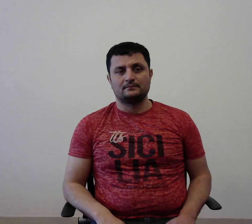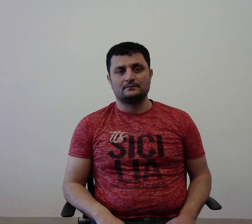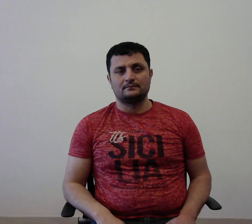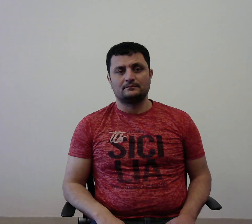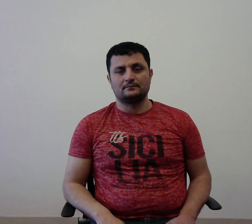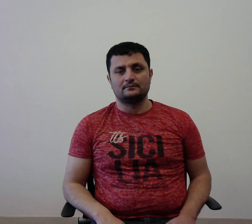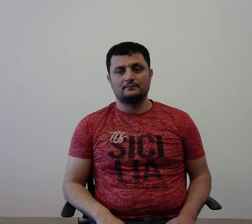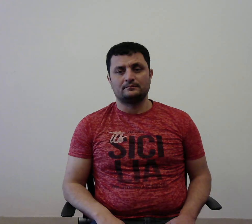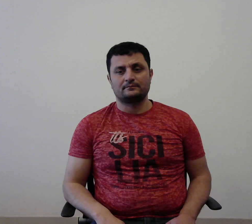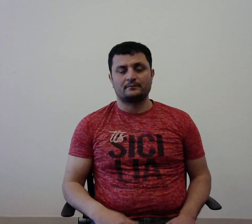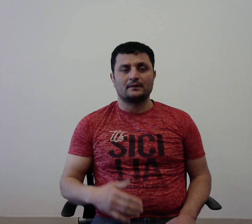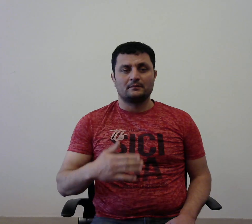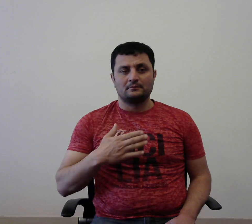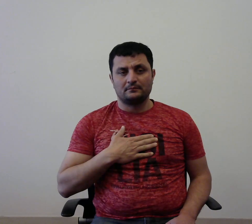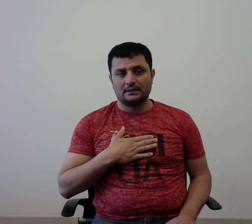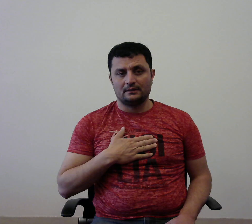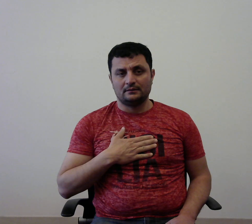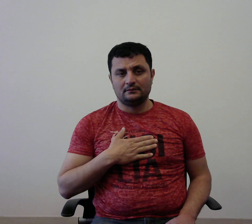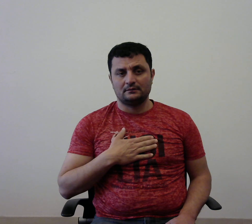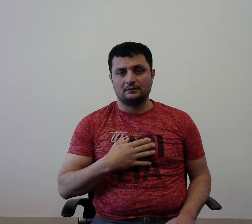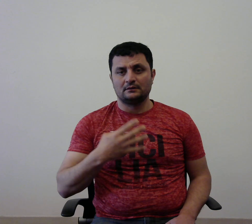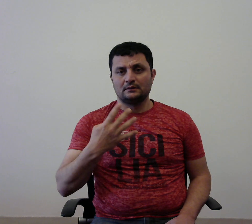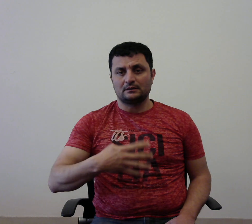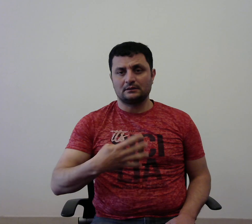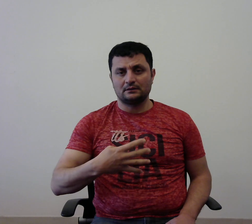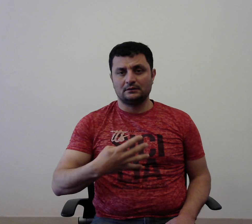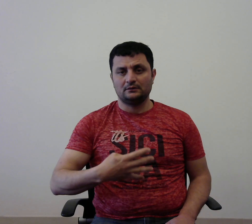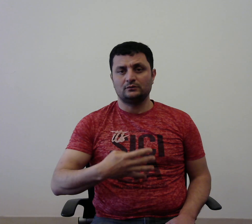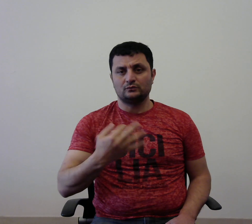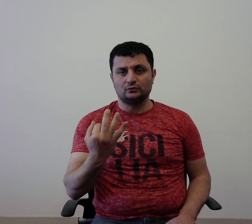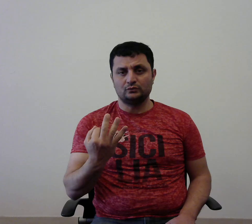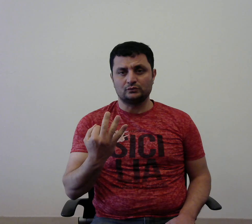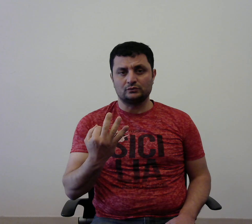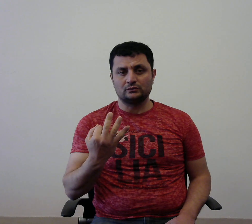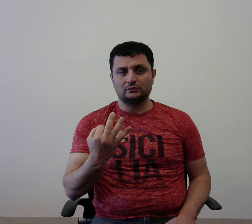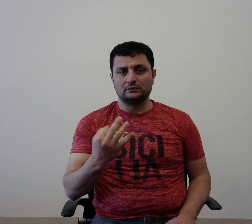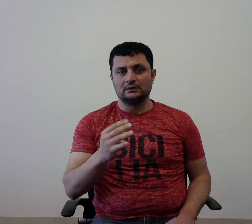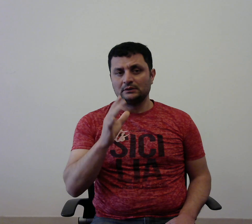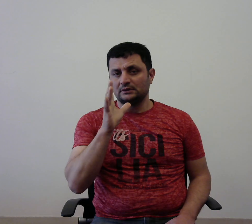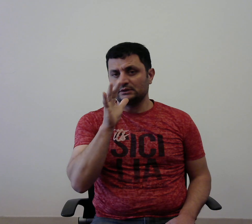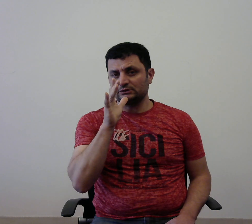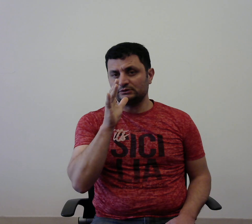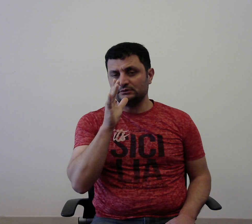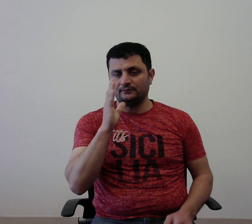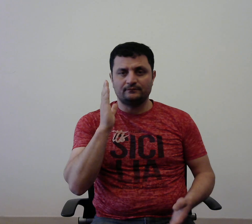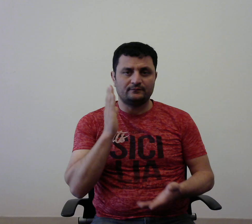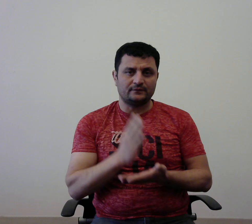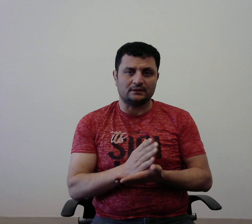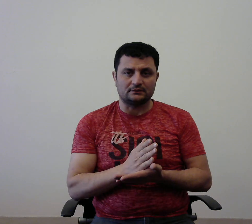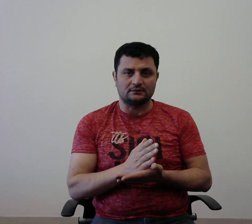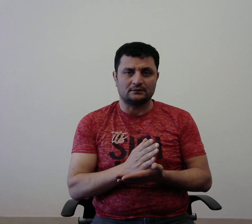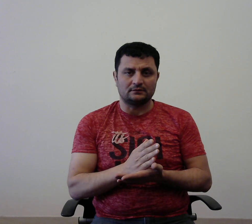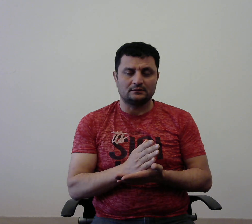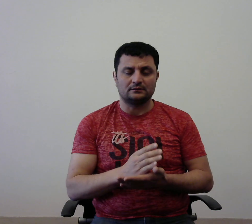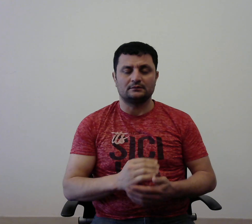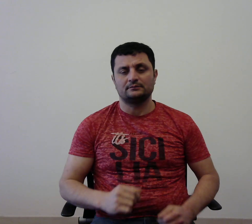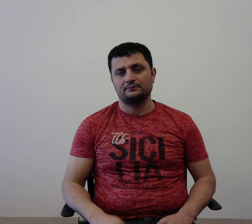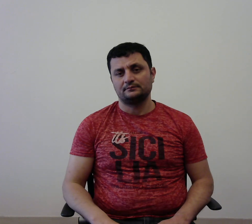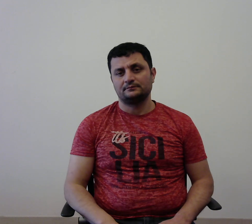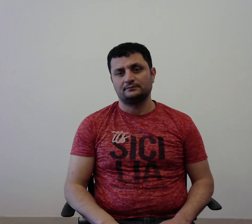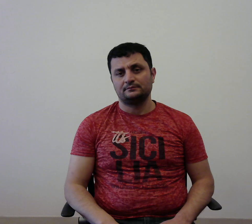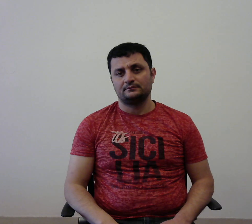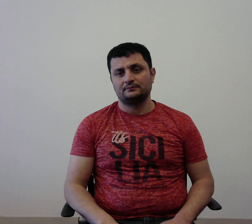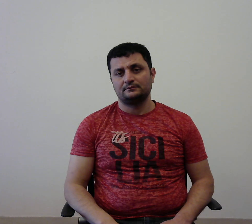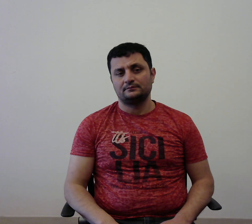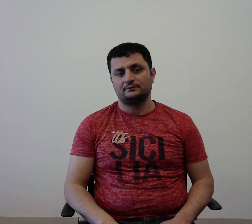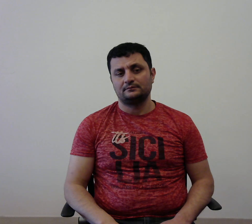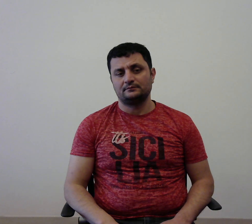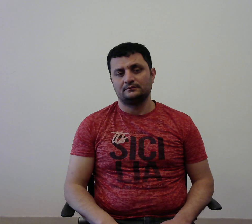Mənim 43 yaşım var